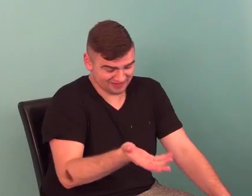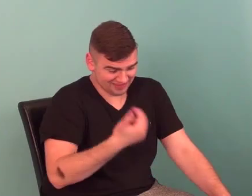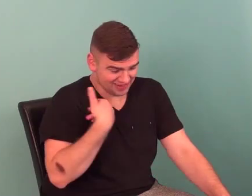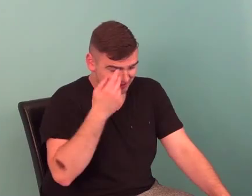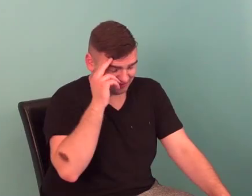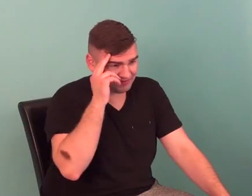Ja nie rozumiem.